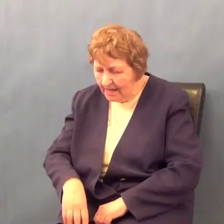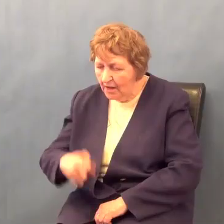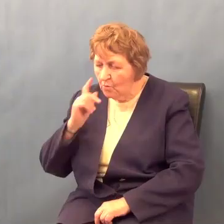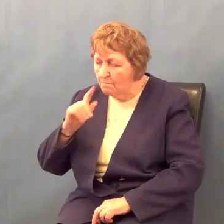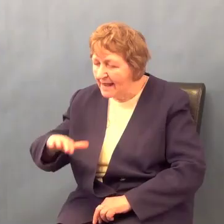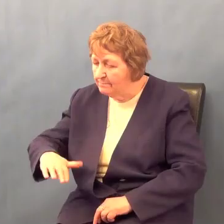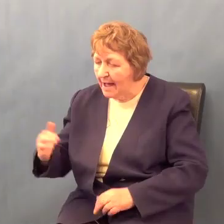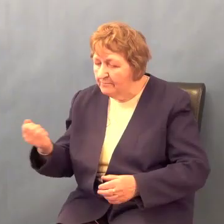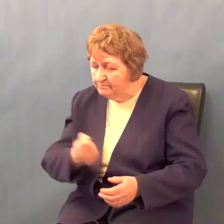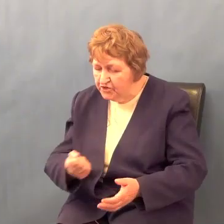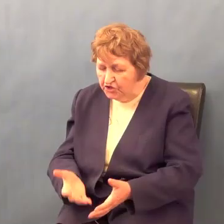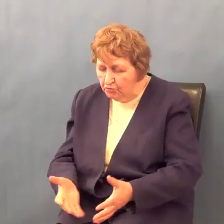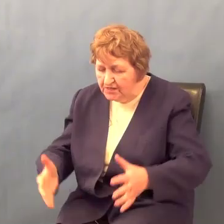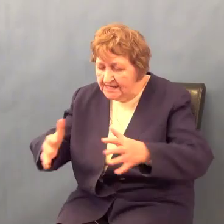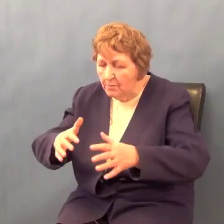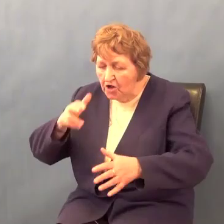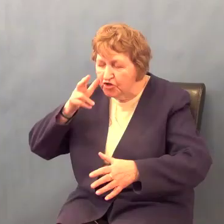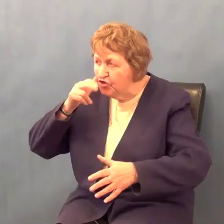Mały chłopak przyniósł żabę w słoiku.